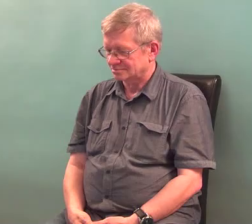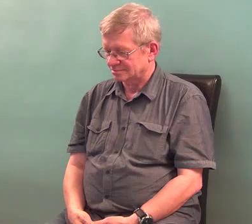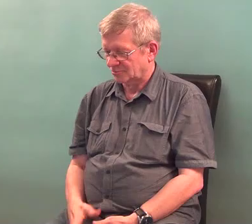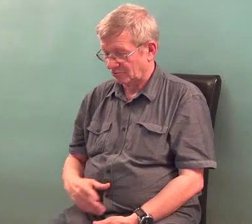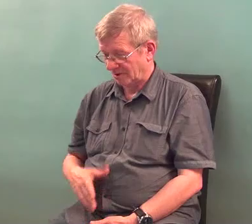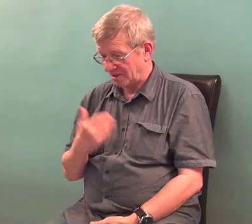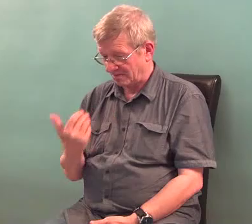Nie mam wolnego.